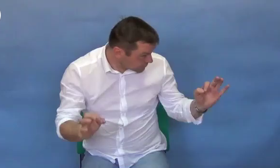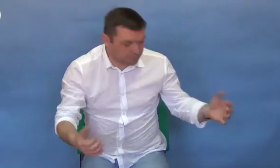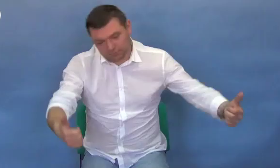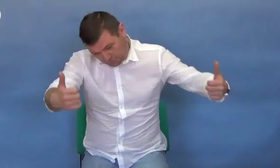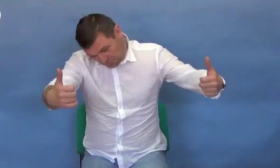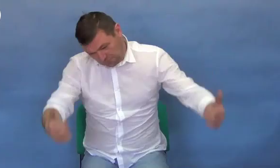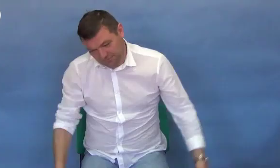Super.